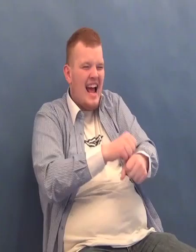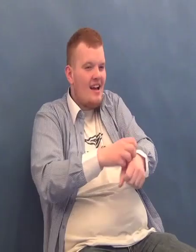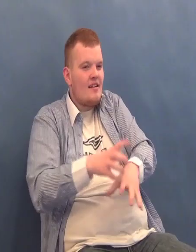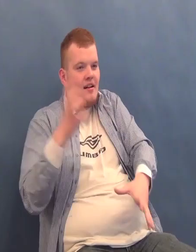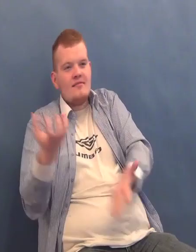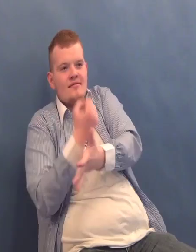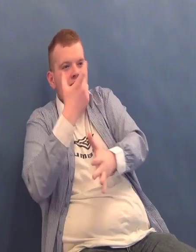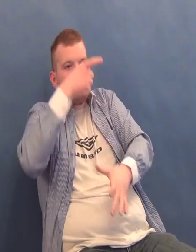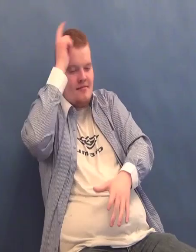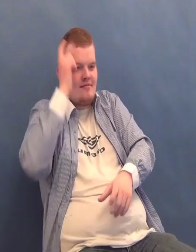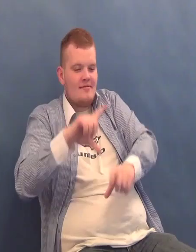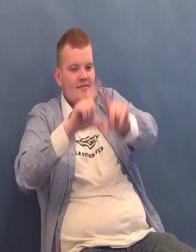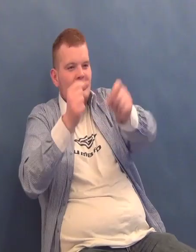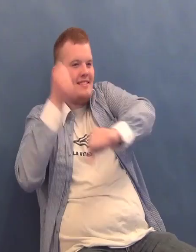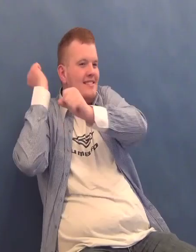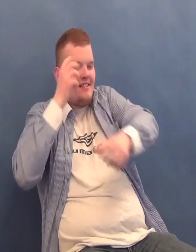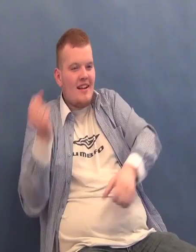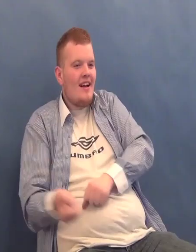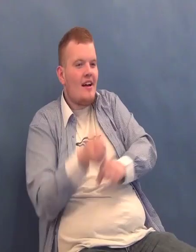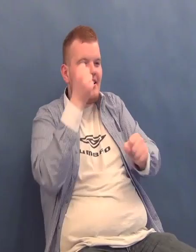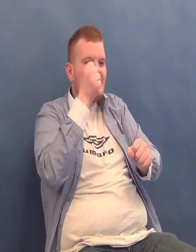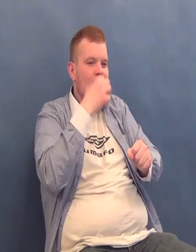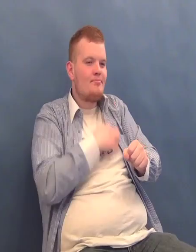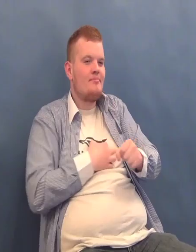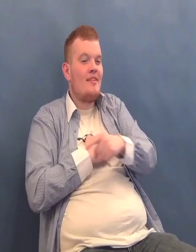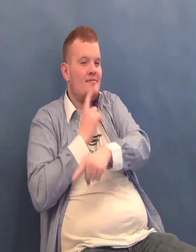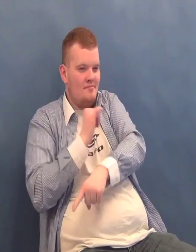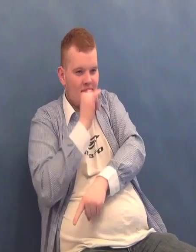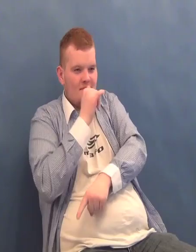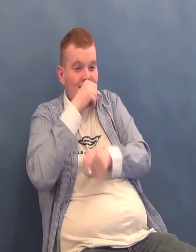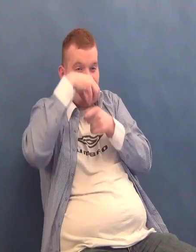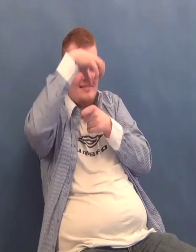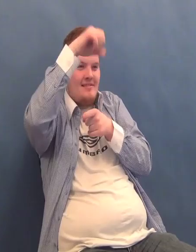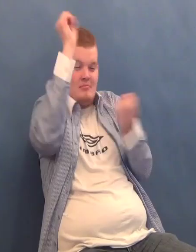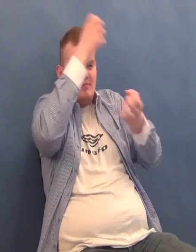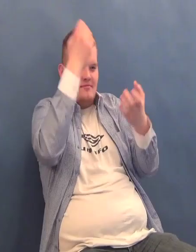Więc strażacy biorą topór, ale zanim zdążą wyważyć drzwi, okazuje się, że tam jakiś chłopak zapalił papierosa i od tego dymu włączył się alarm.